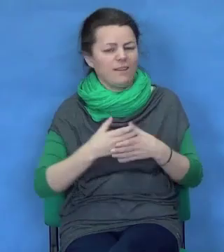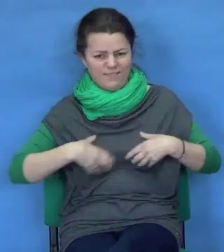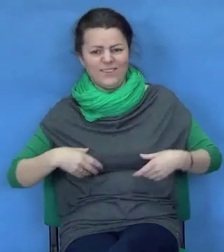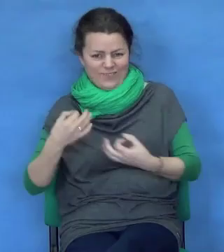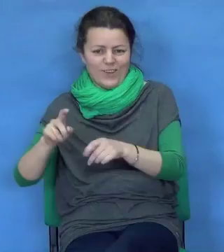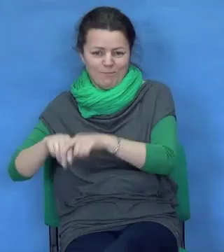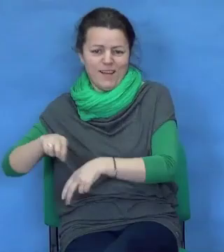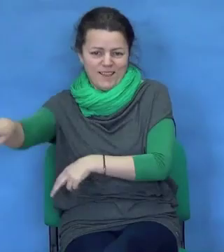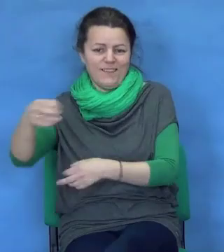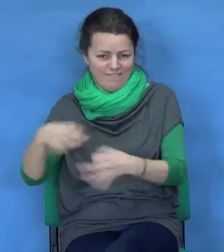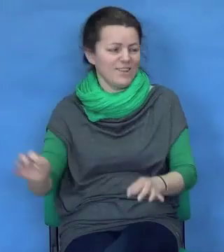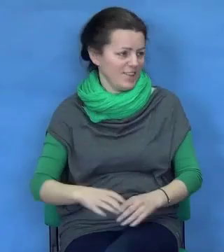W biustonoszu wolno normalnie wchodzić.